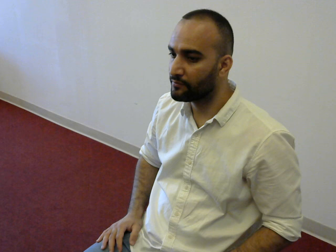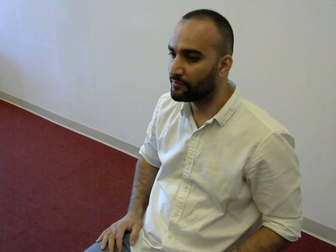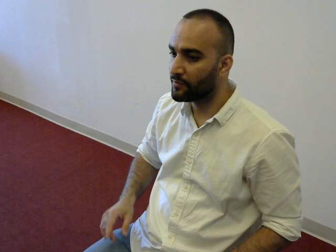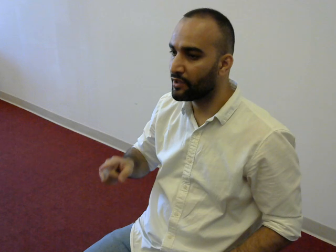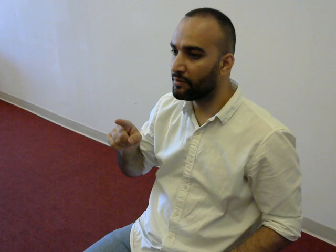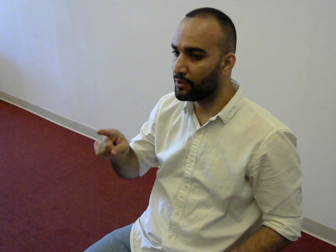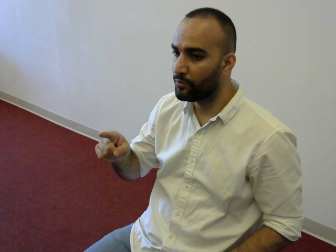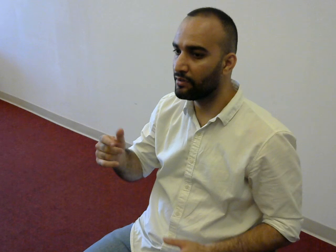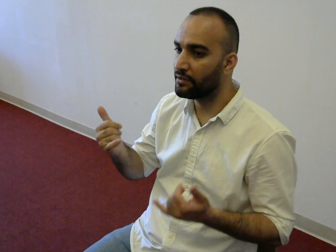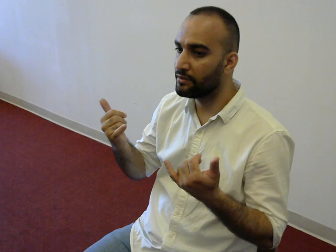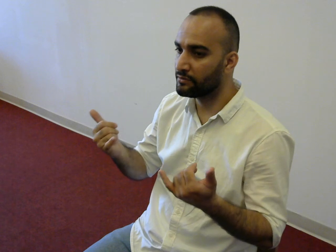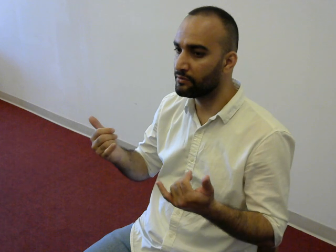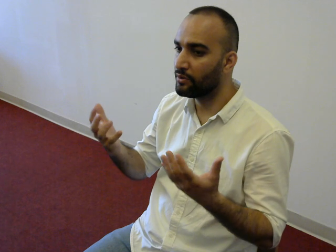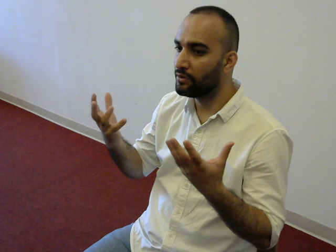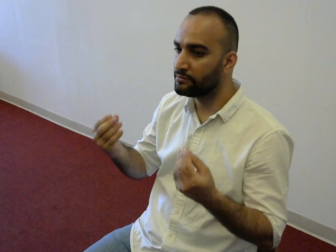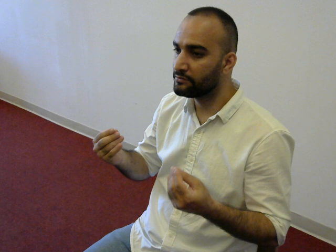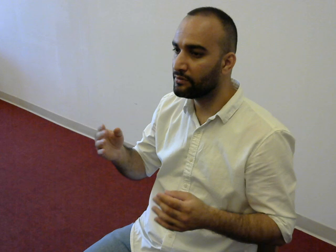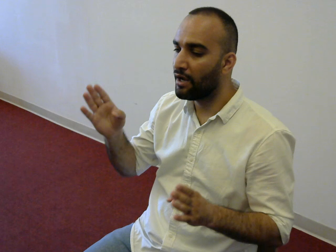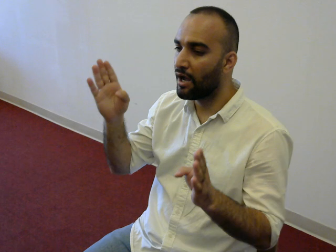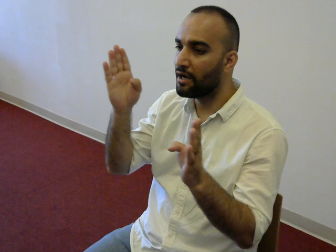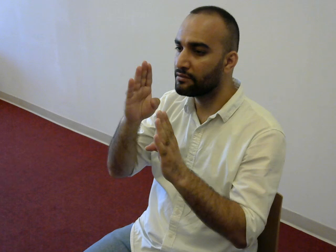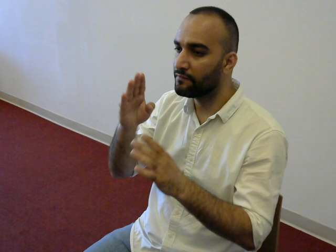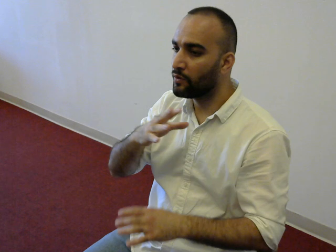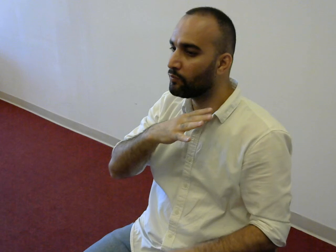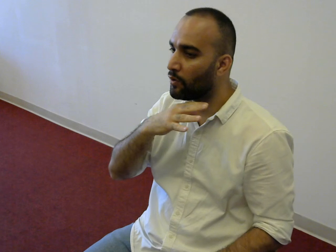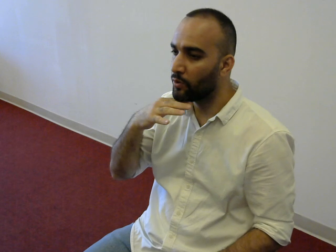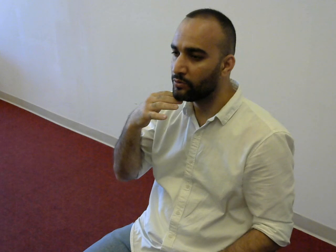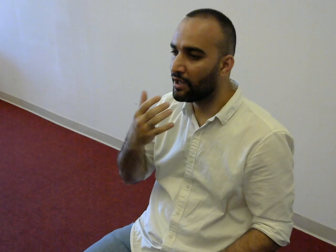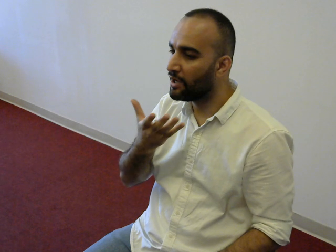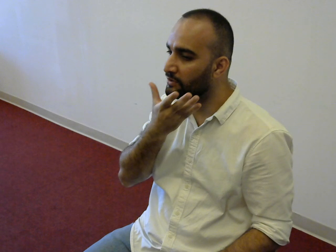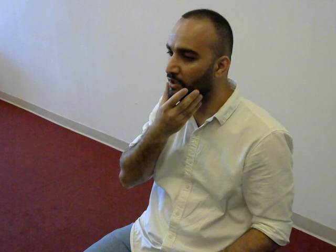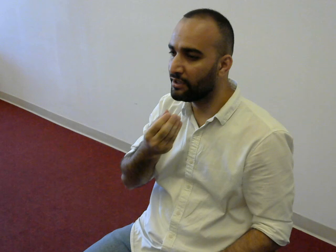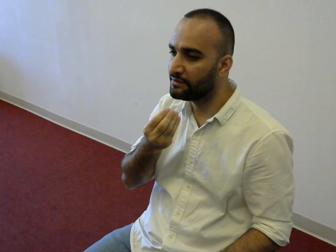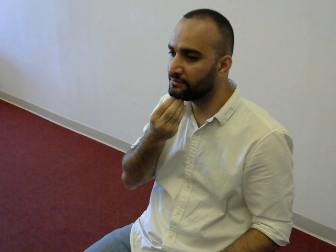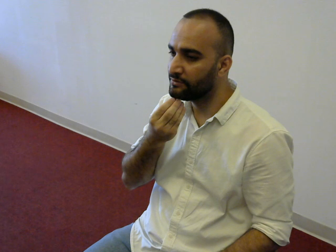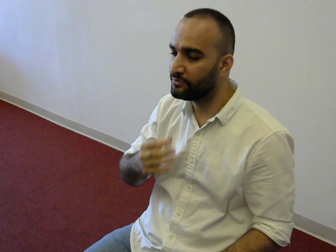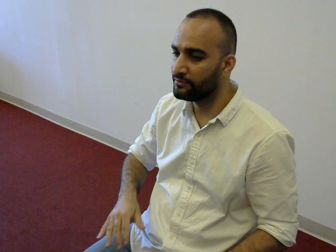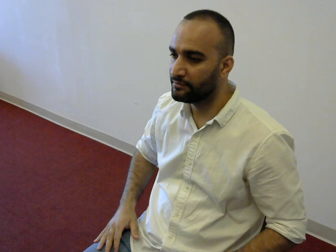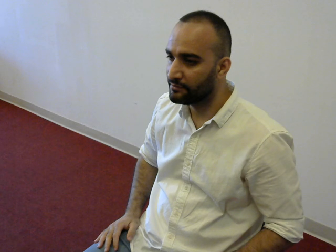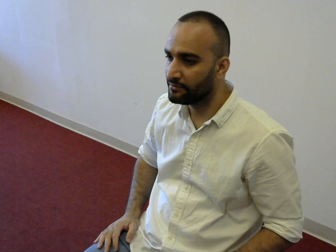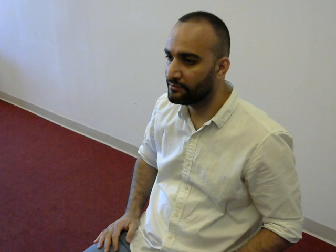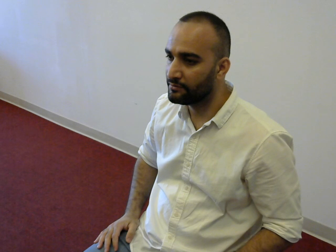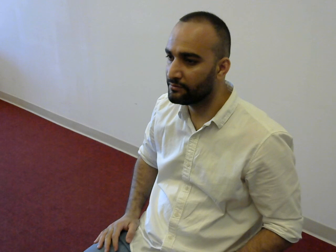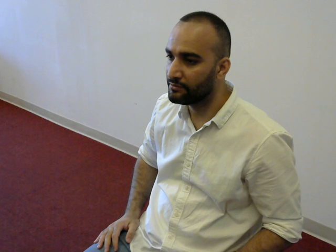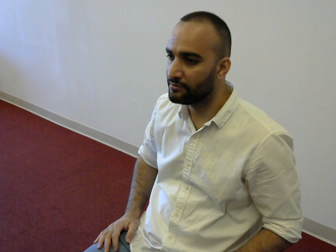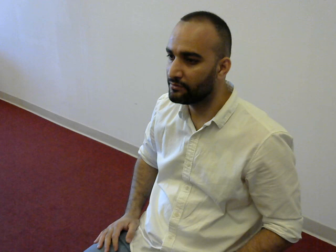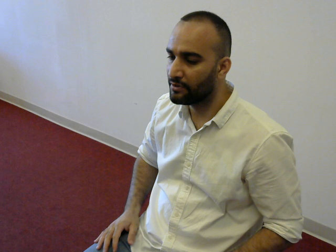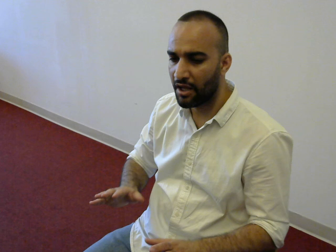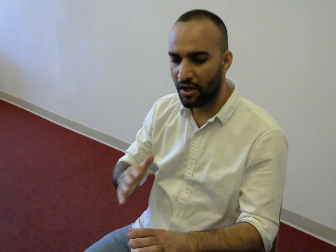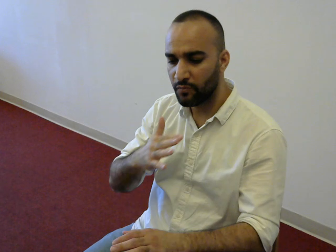Bu gün hava çox gözəldir